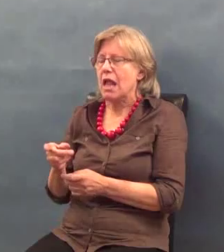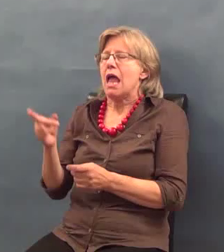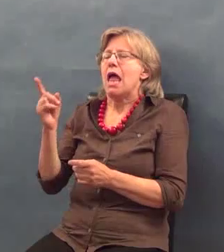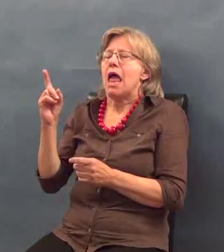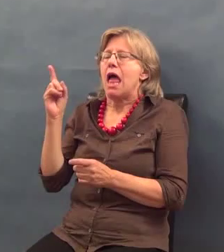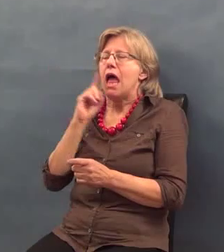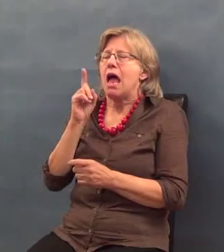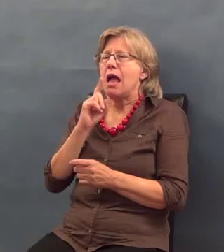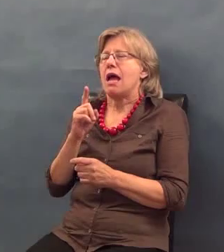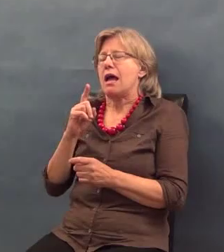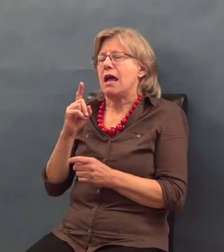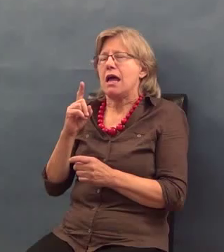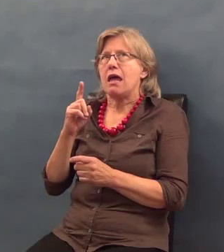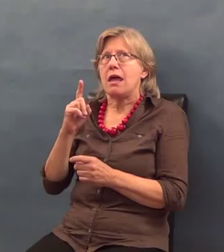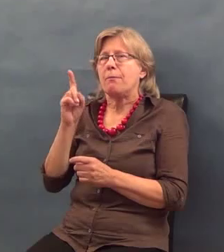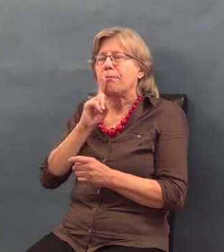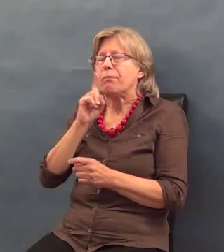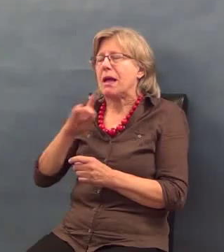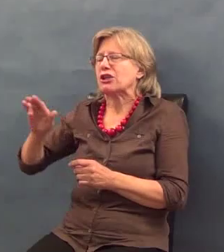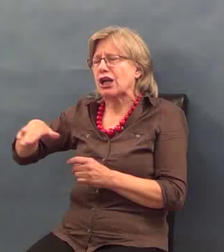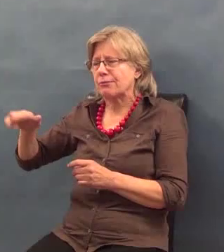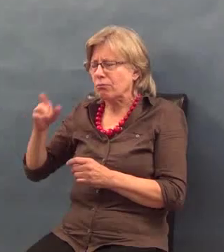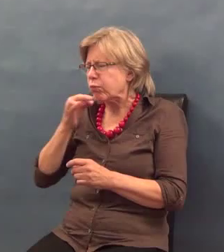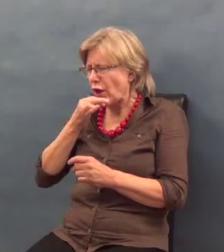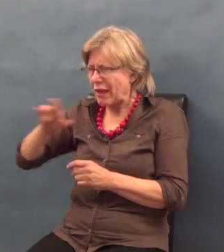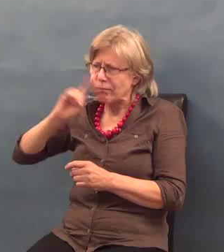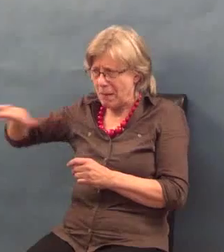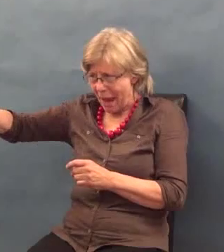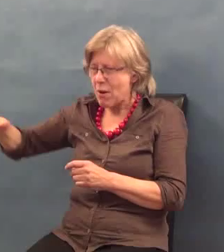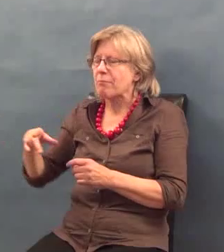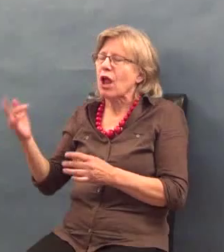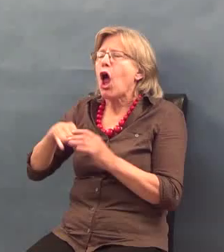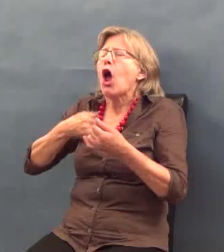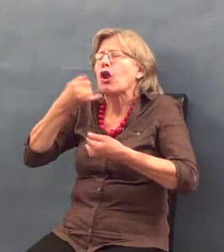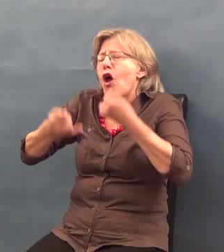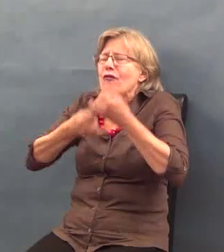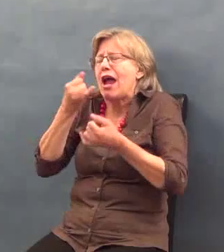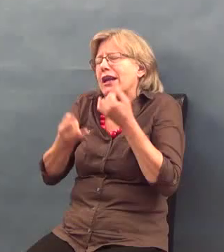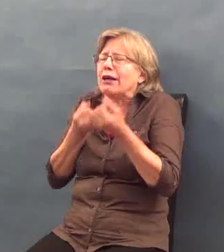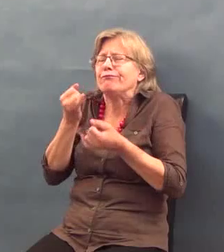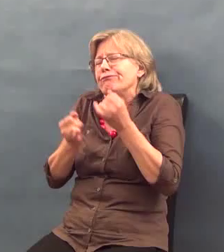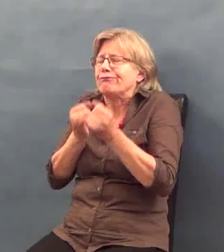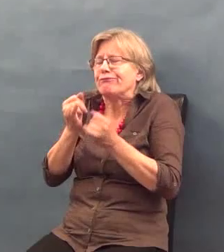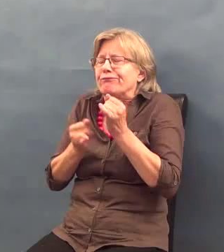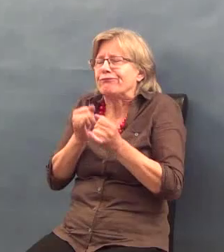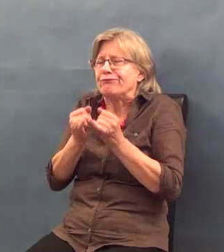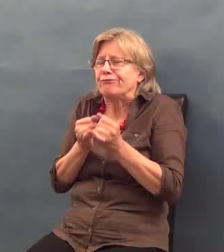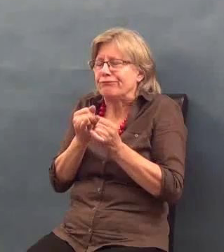Młody, mały chłopak jedzie na rowerze.